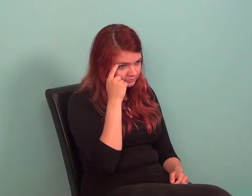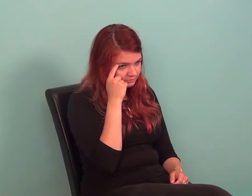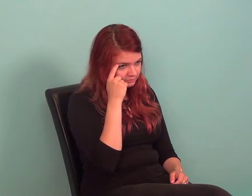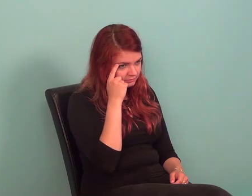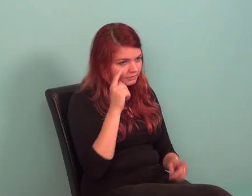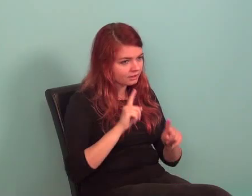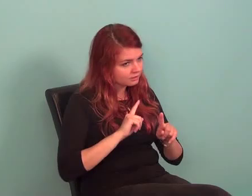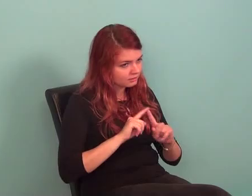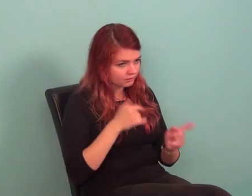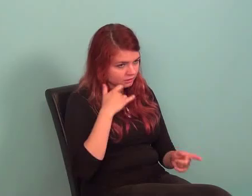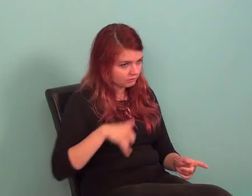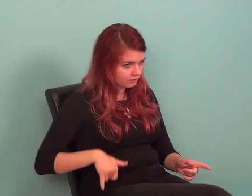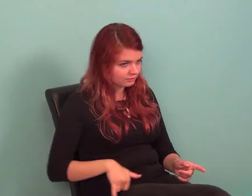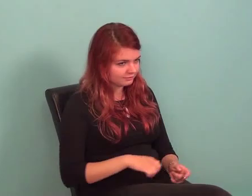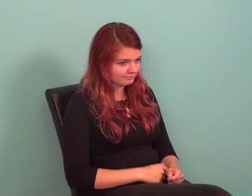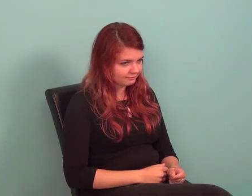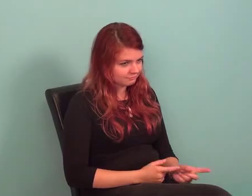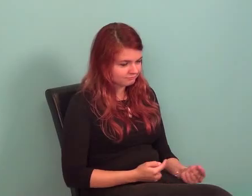Nie wolno mieć telefonu w kieszeni, bo później mogą być spięcia.